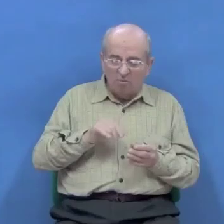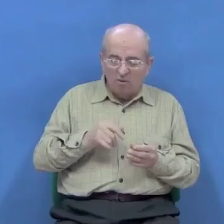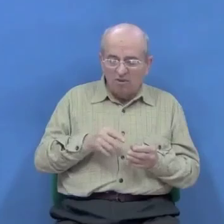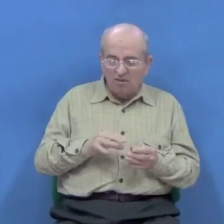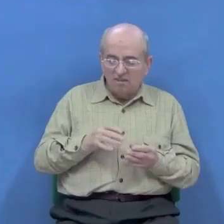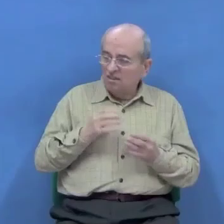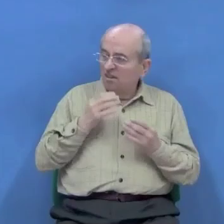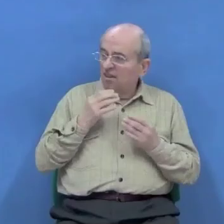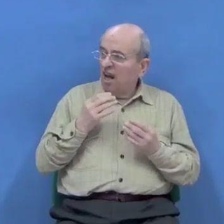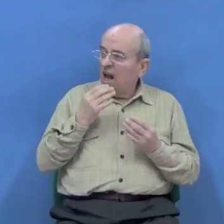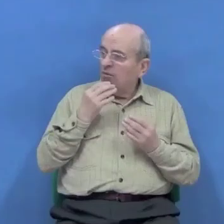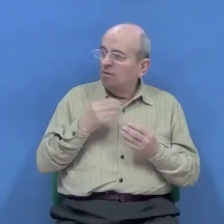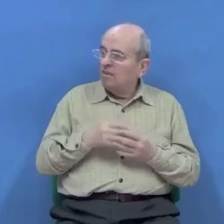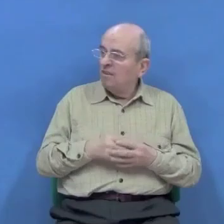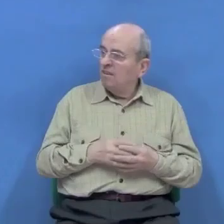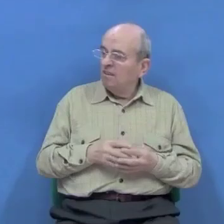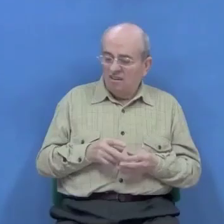Hamburger.